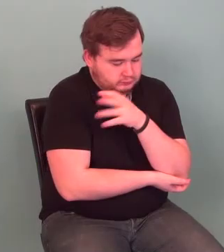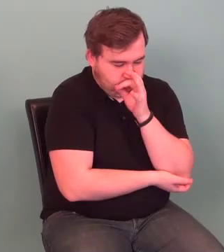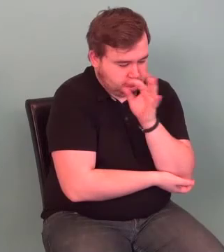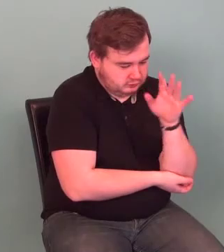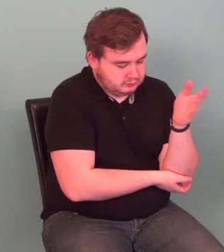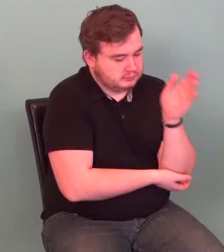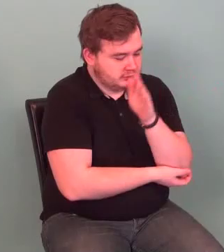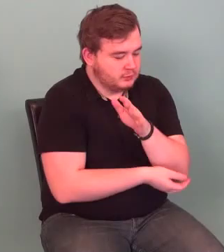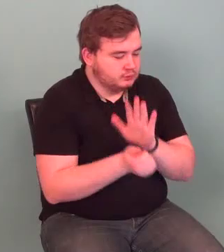Dobrze, następny.